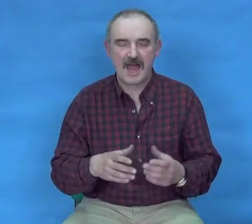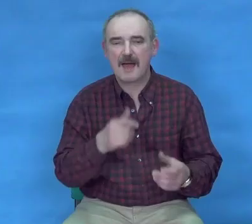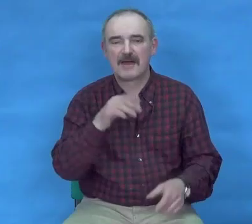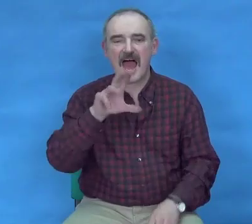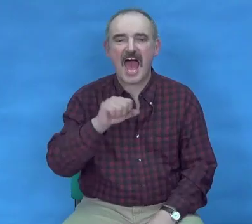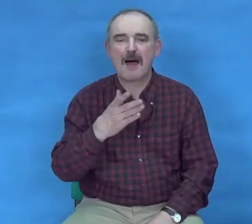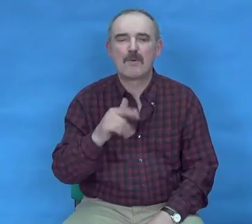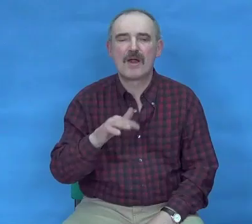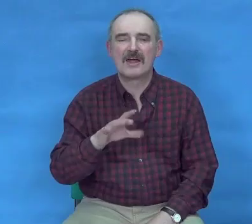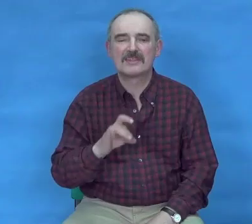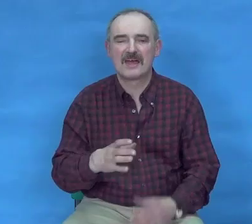Hamburger.